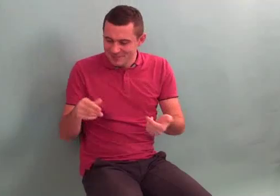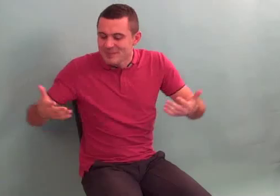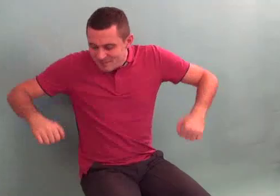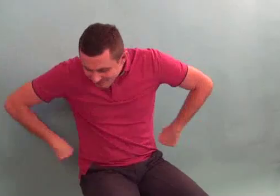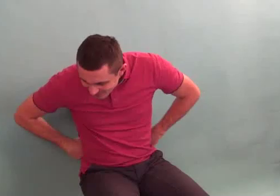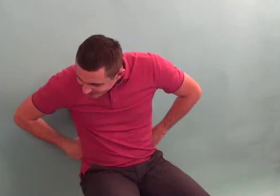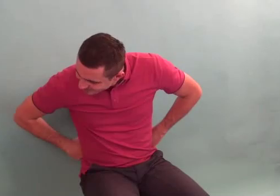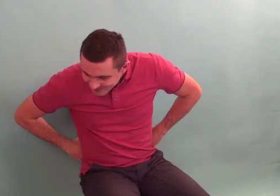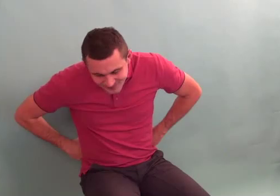Policjant, podparty pod boki, kręci głową.